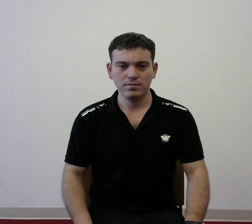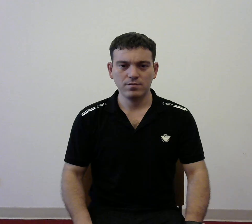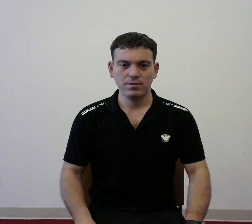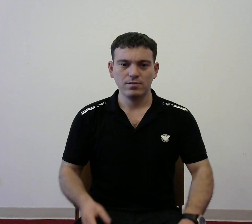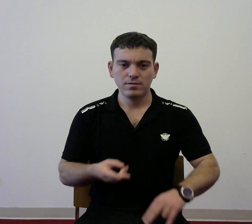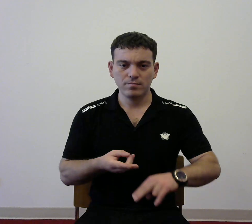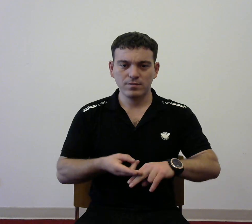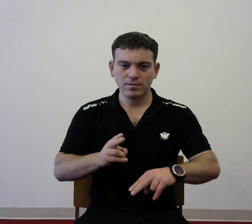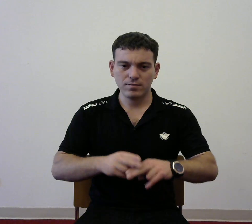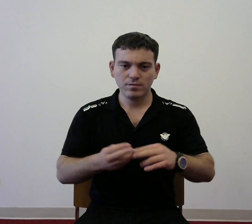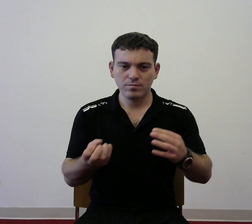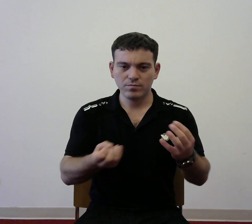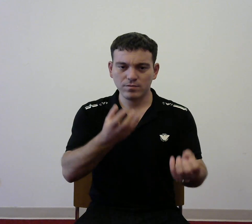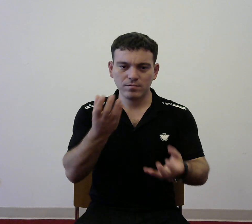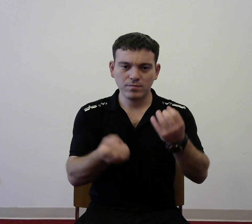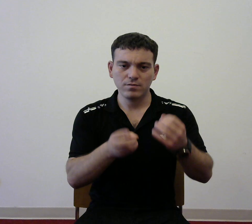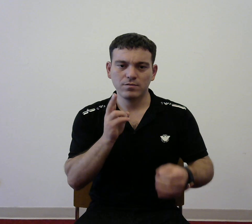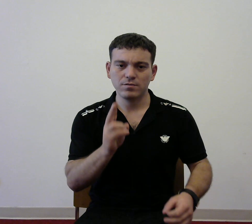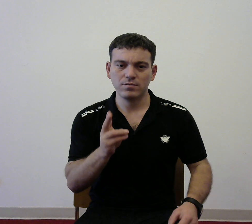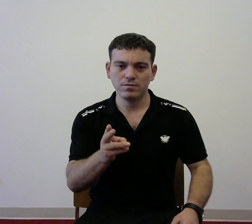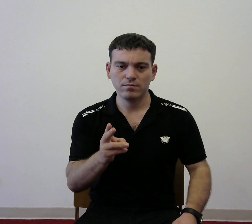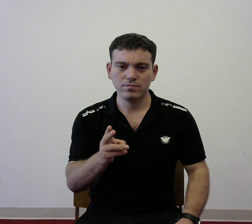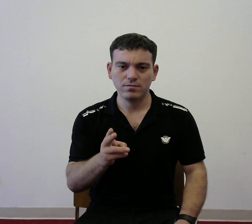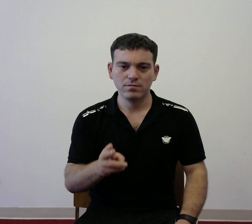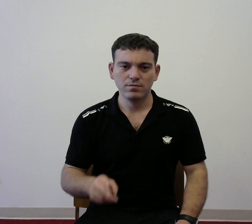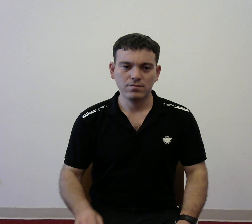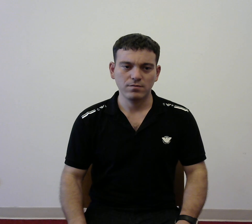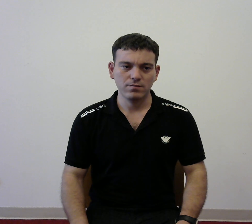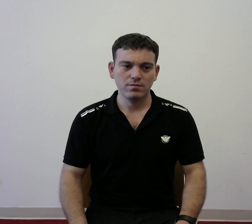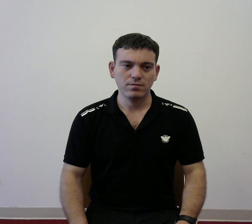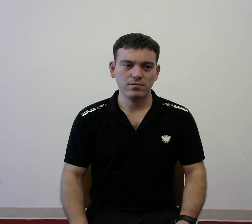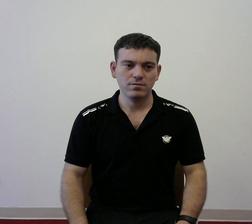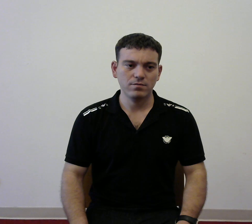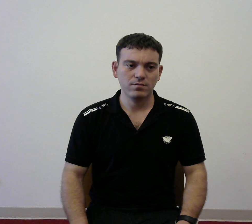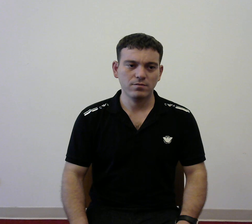Bu çiçəklər kimindir?